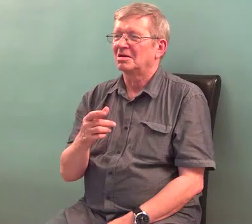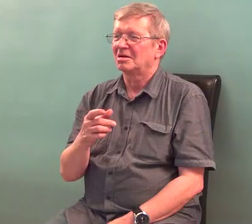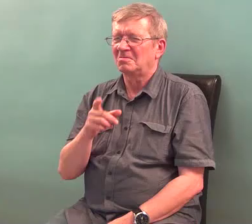Cicho.